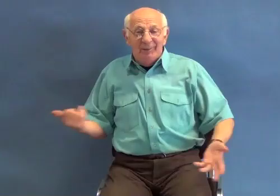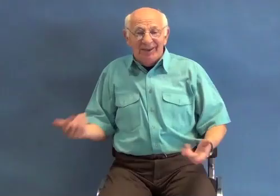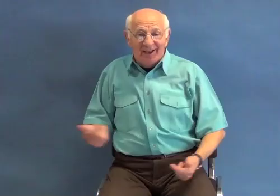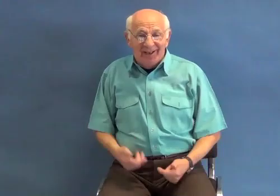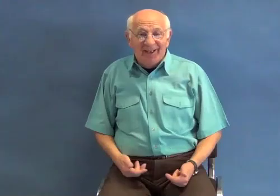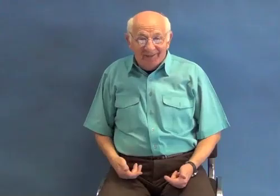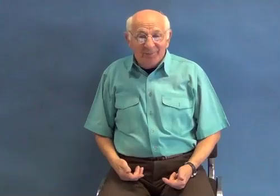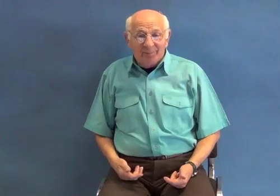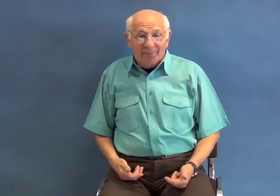Nie ma jak.